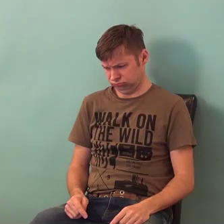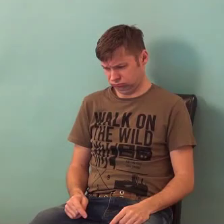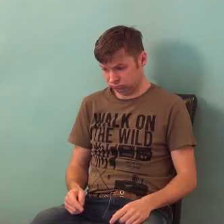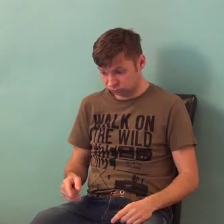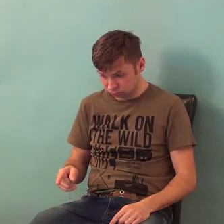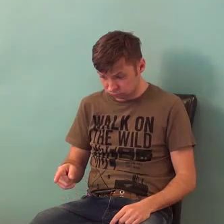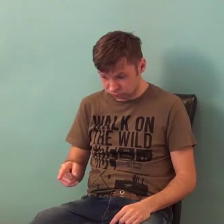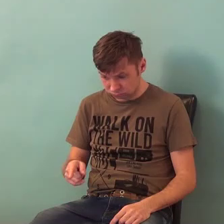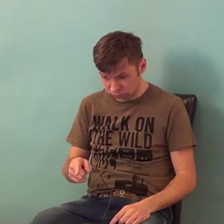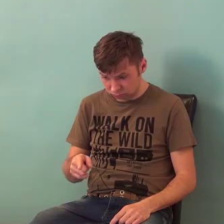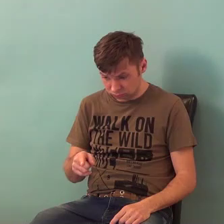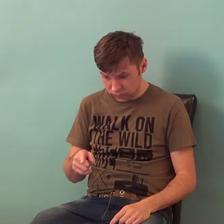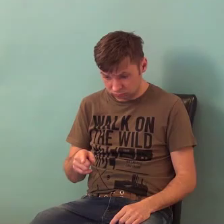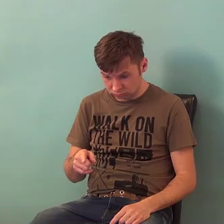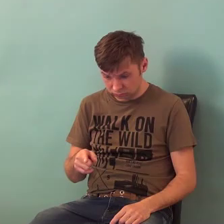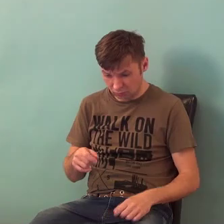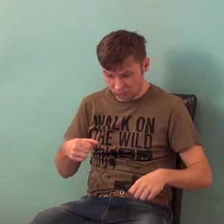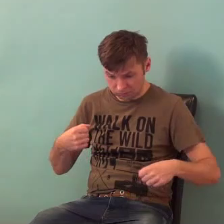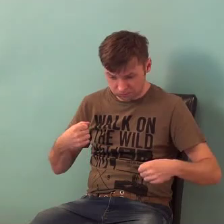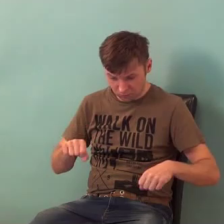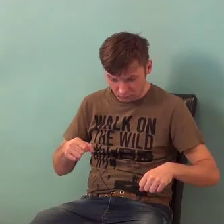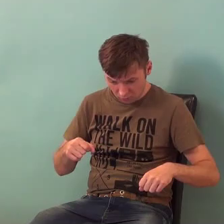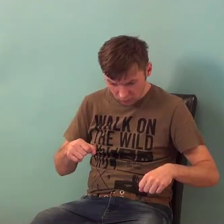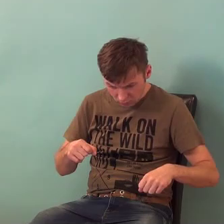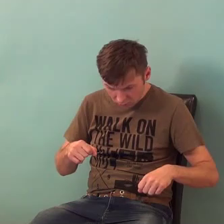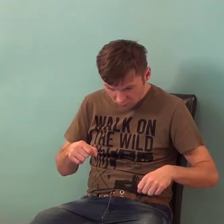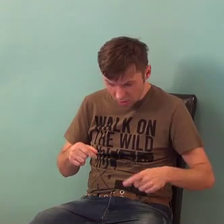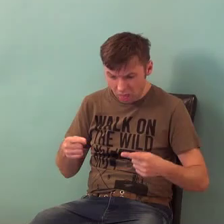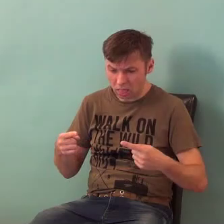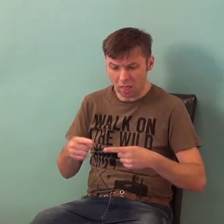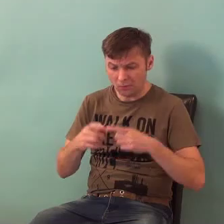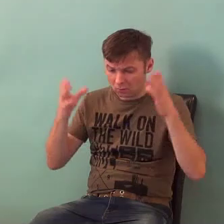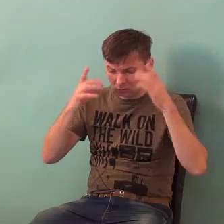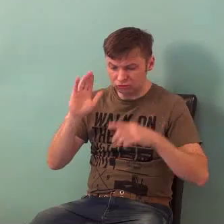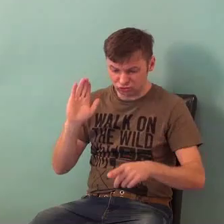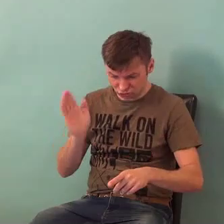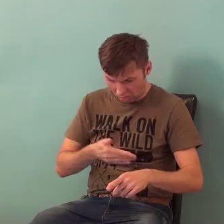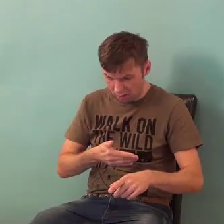Motor nie pasuje, ponieważ ma źle założony kask.